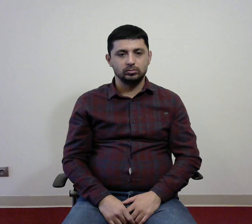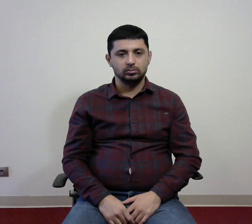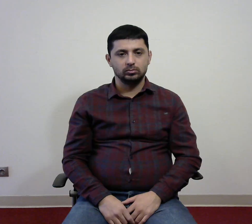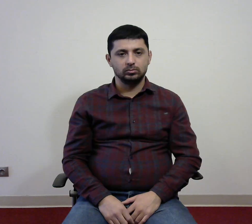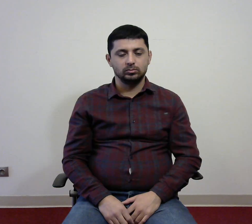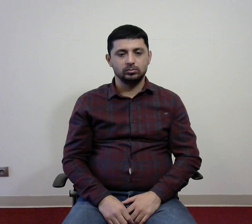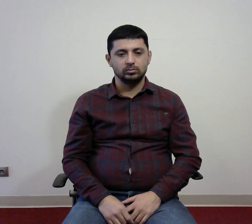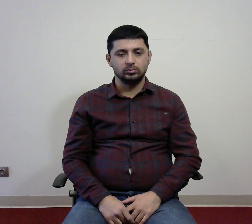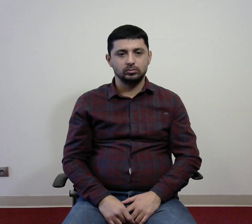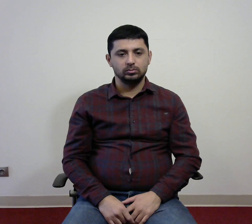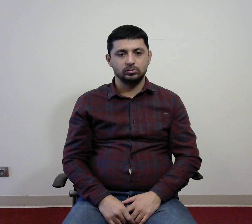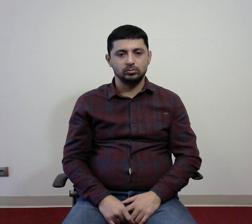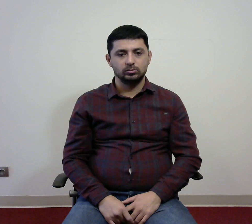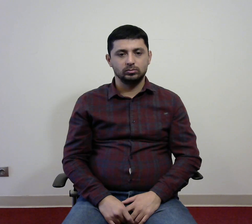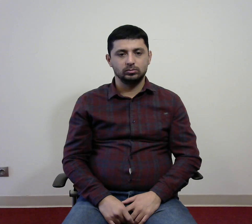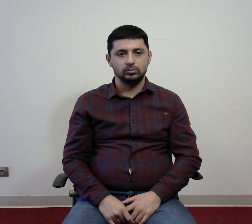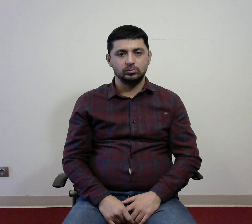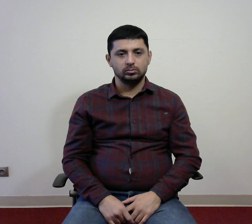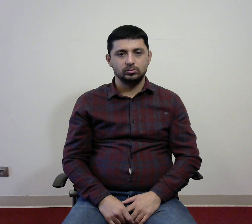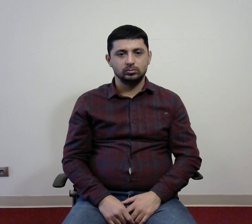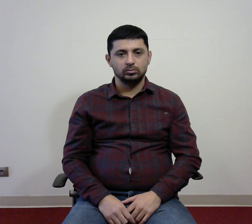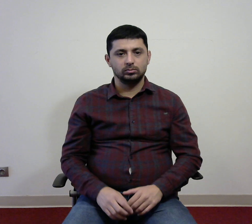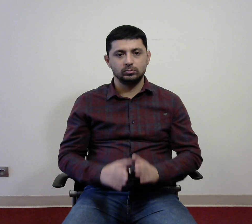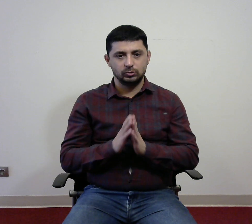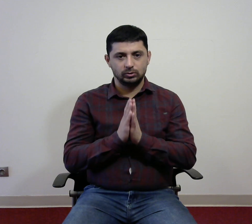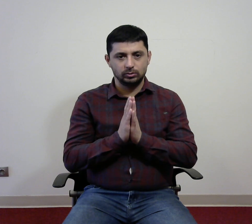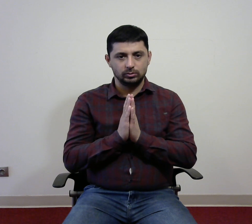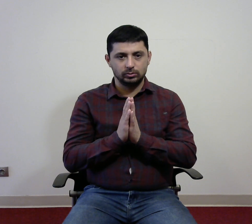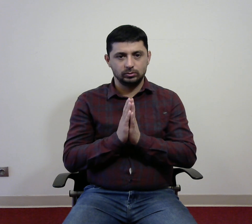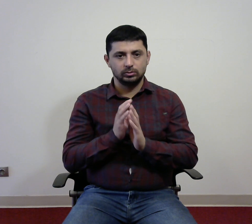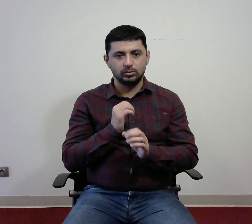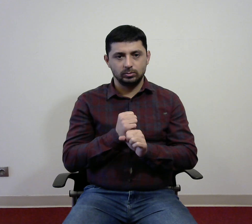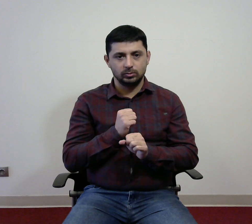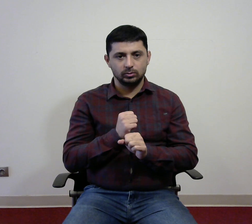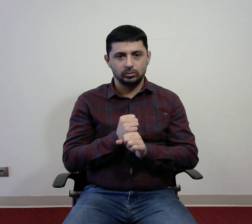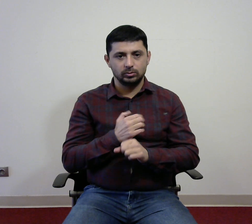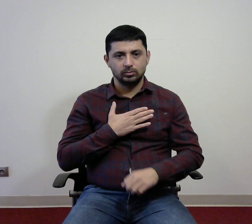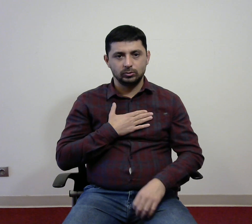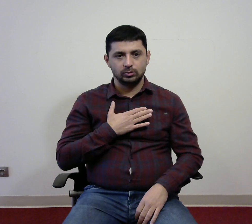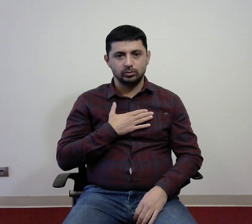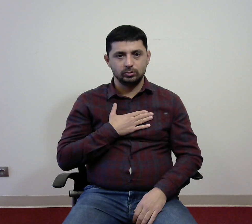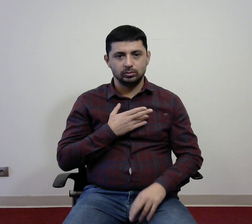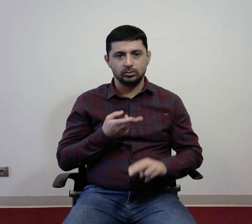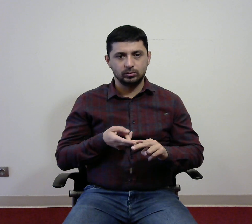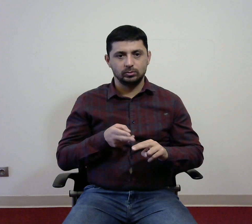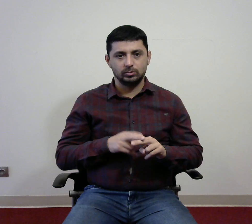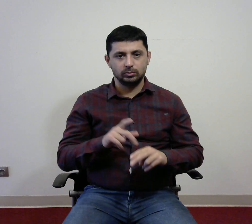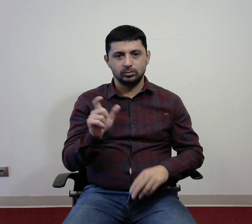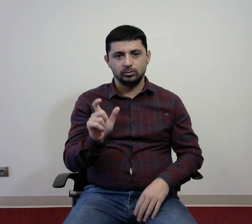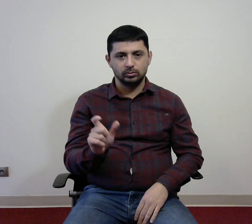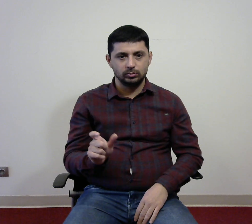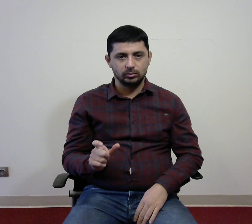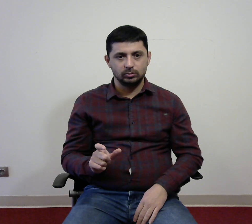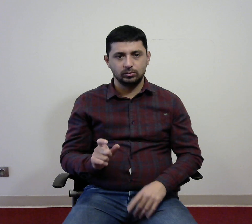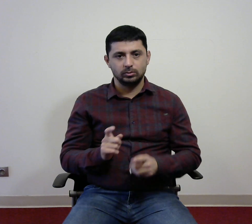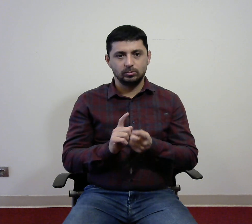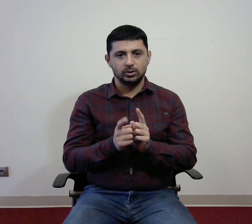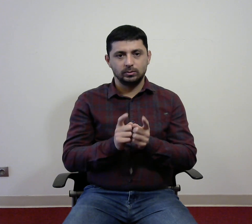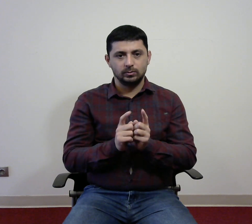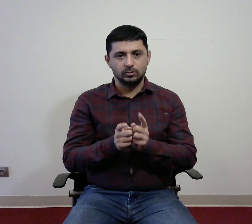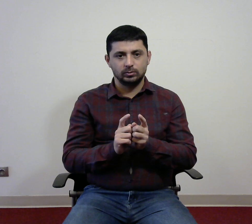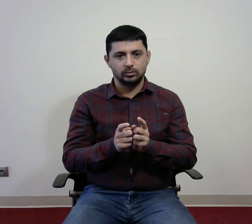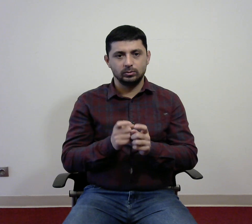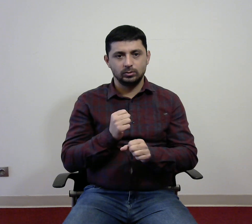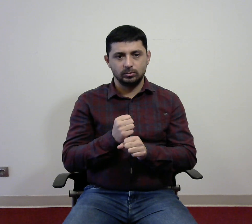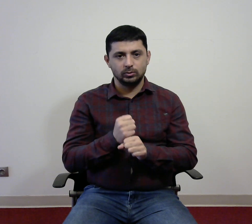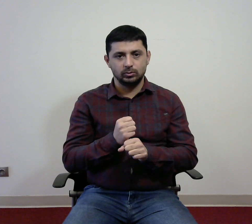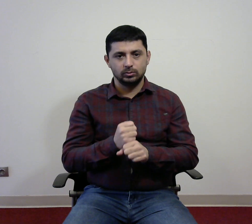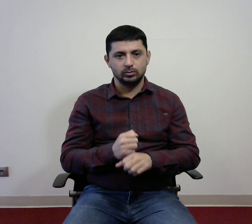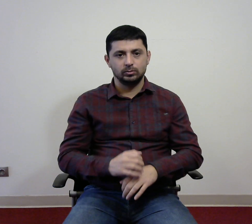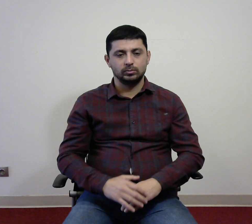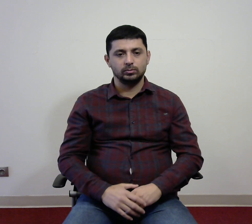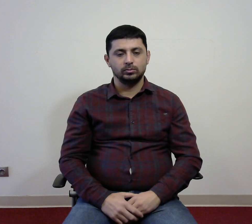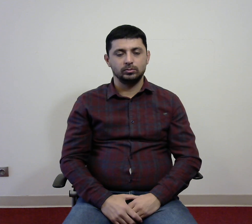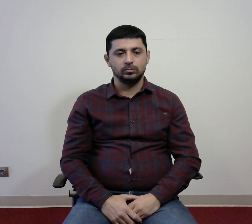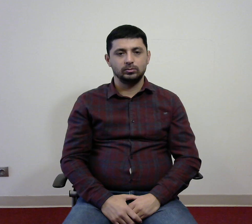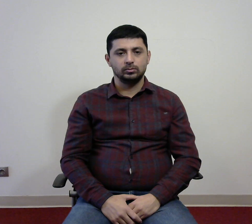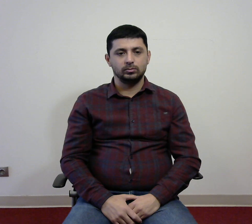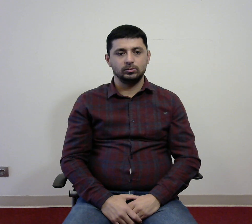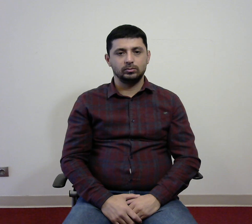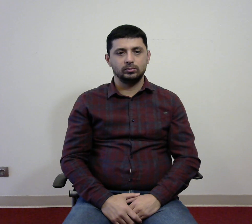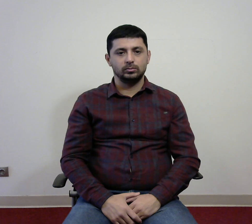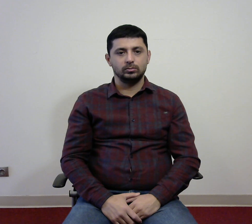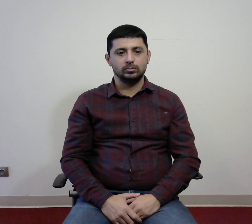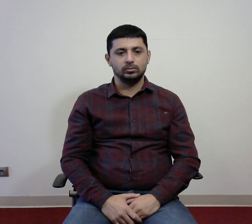Xahiş edirəm, mənə bu şeiri tərcümə edin